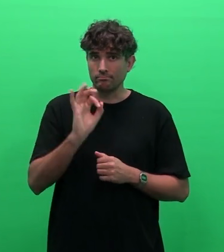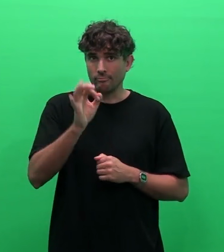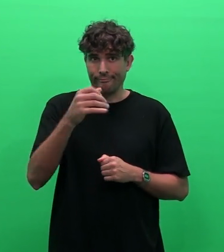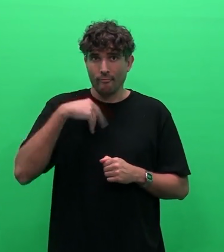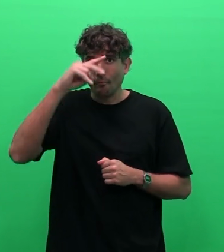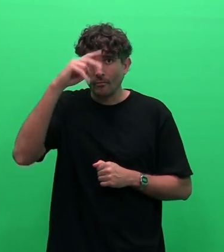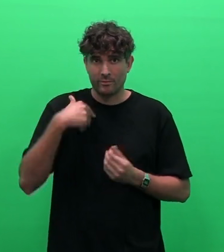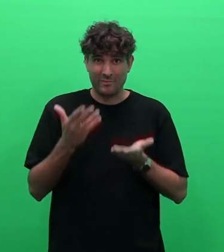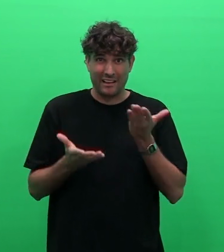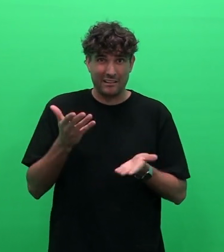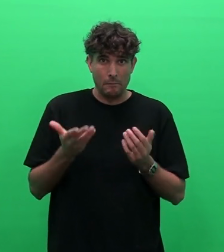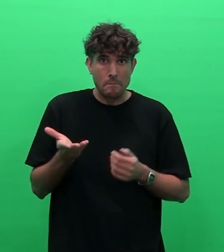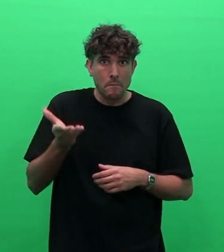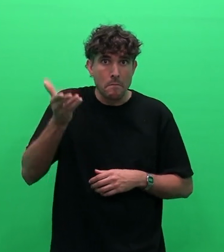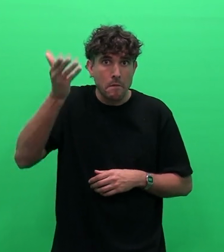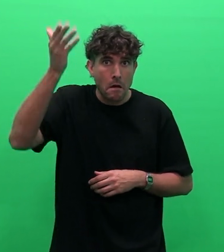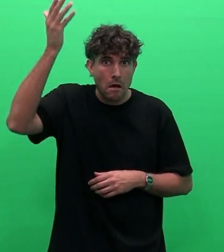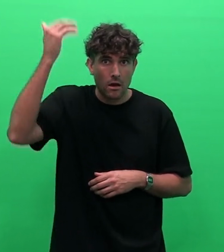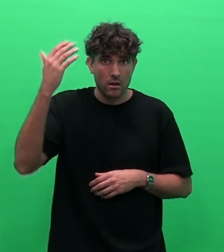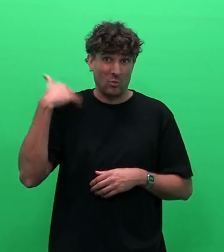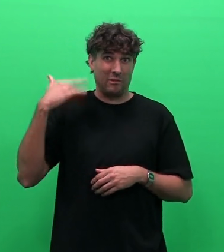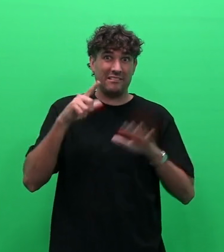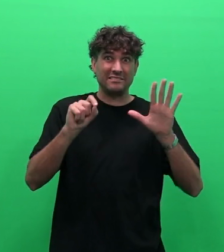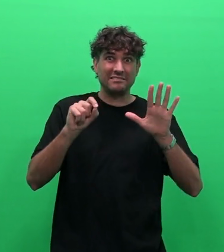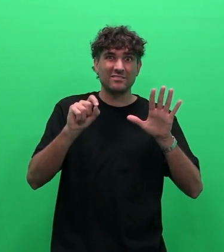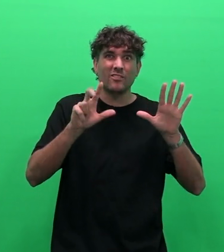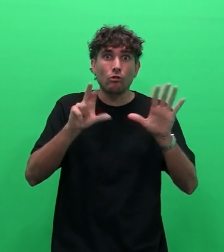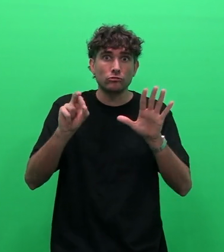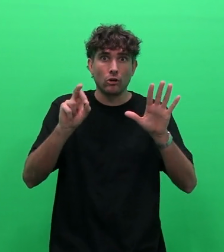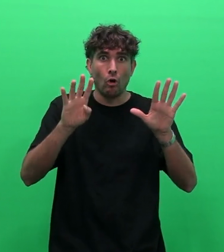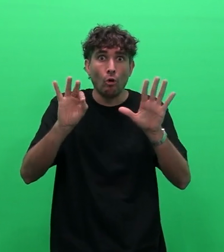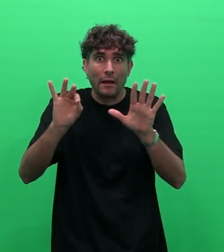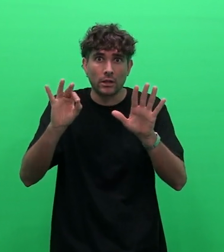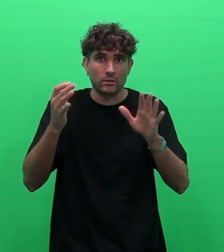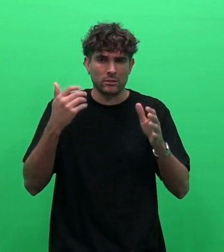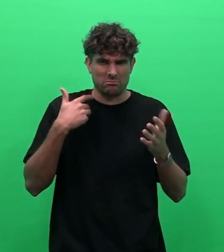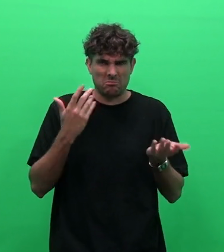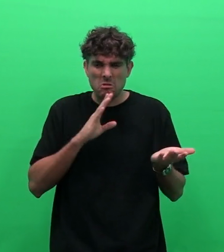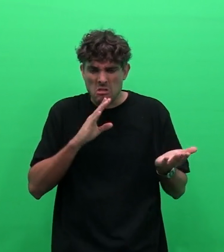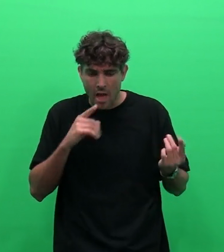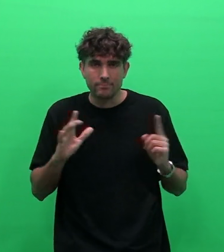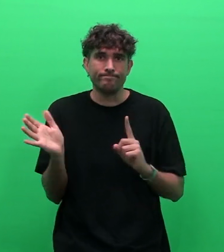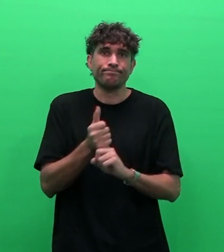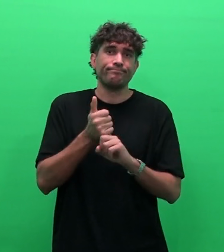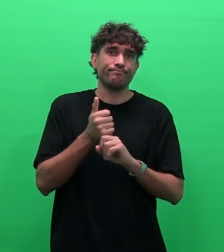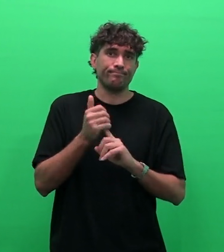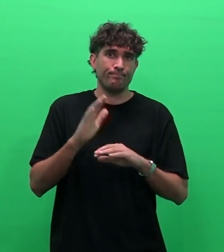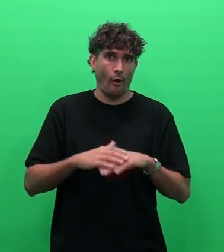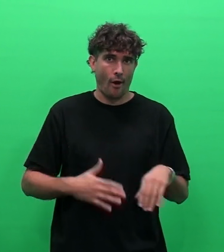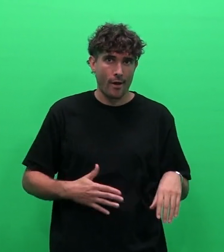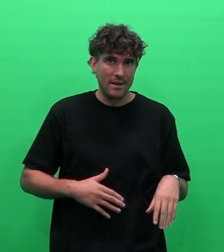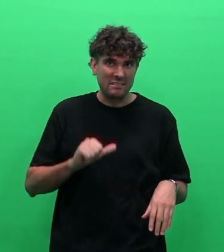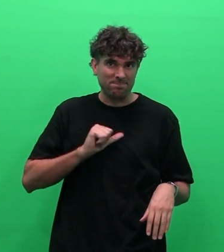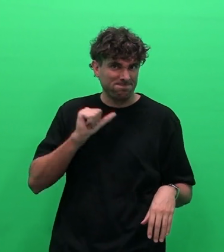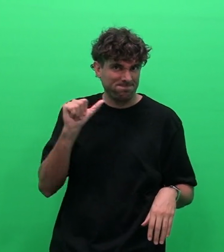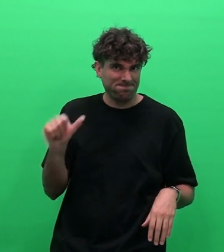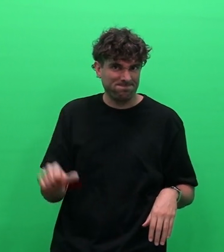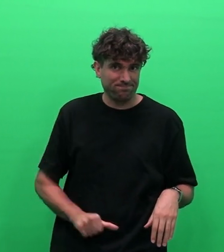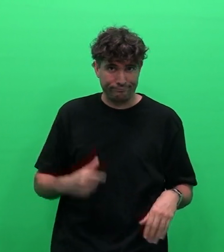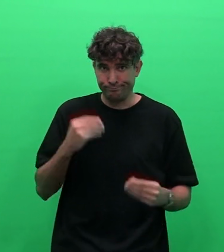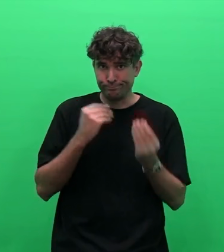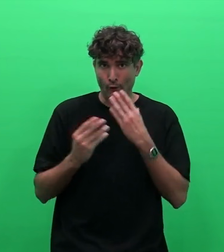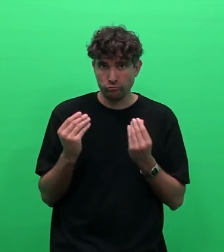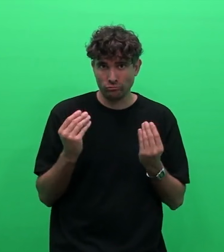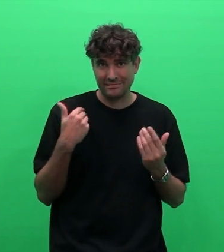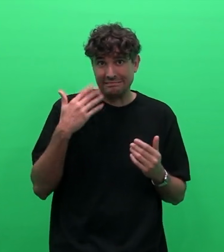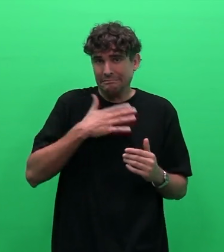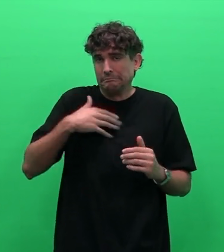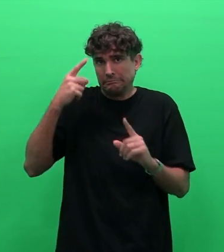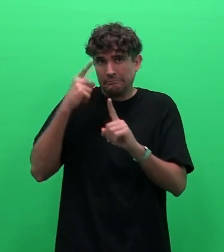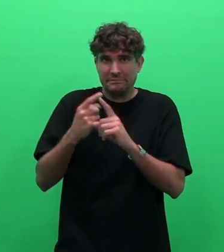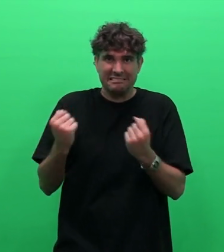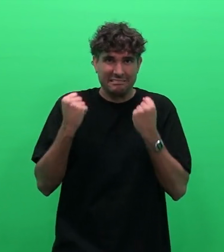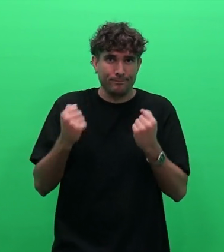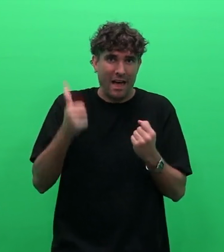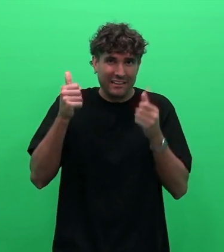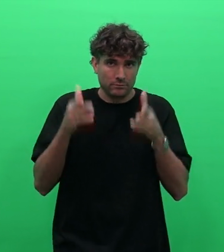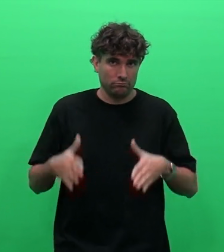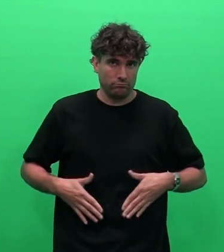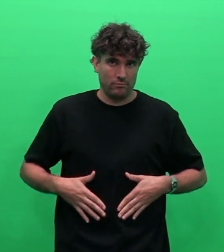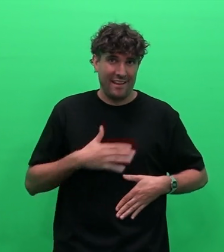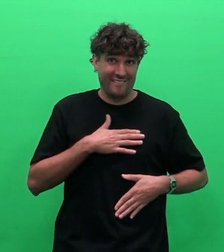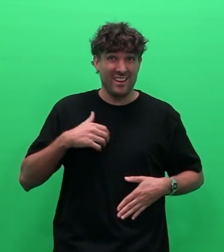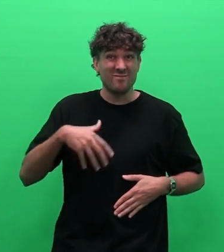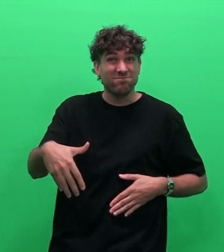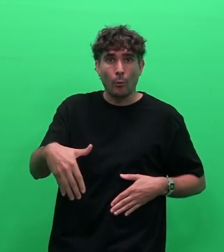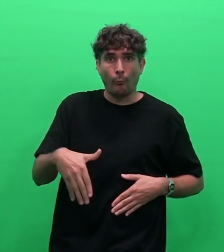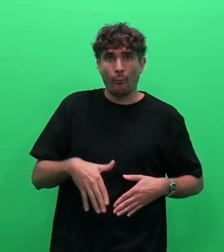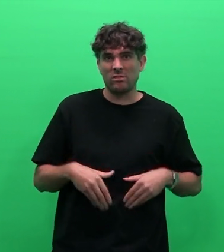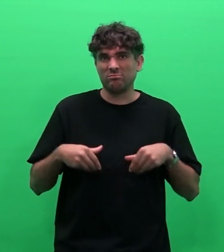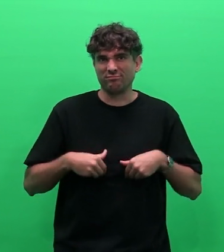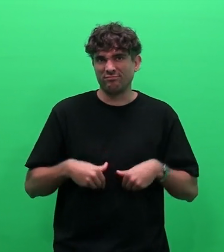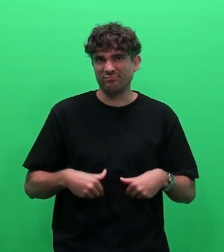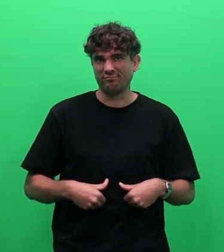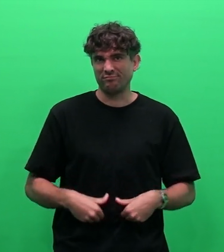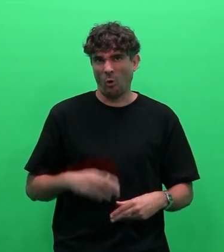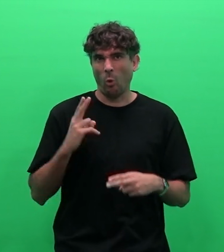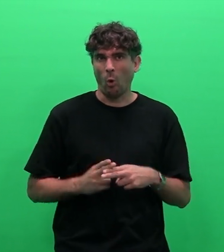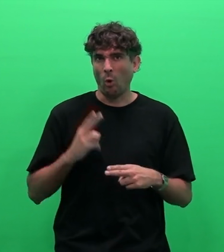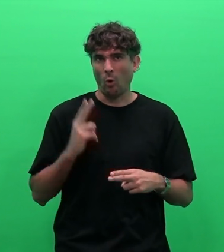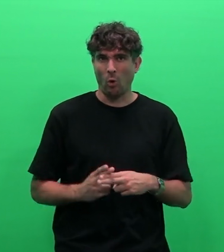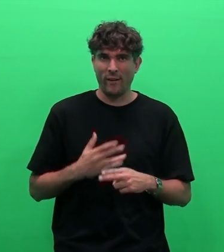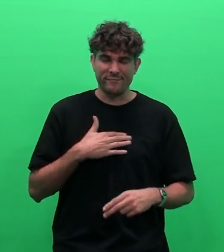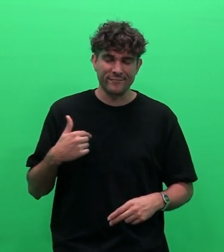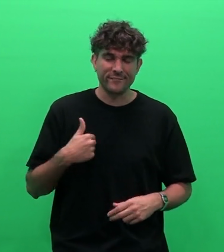Sí, estic preocupat perquè he pujat de pes. Abans pesava setanta, però vaig pujar a vuitanta i a noranta. No sabia on m'havia engreixat, però vaig veure que tic molta panxa perquè menjo molt. Vull anar al gimnàs i fer exercicis per baixar la panxa, m'agradaria tenir les abdominals dures i marcades.